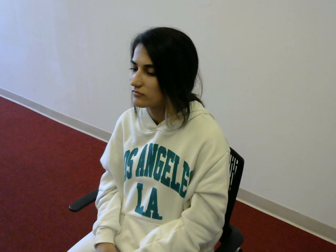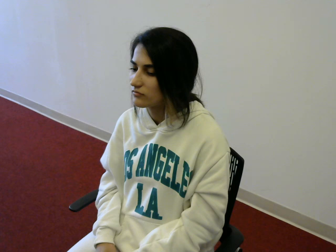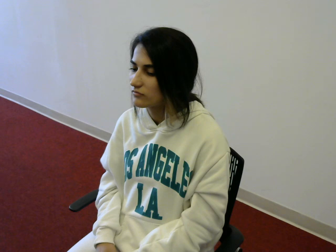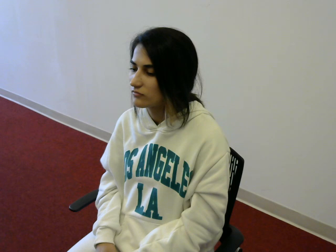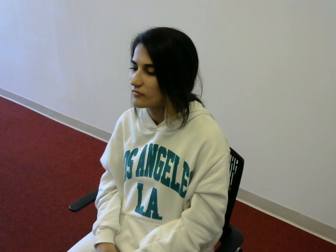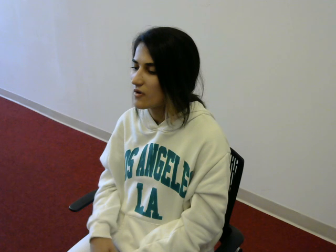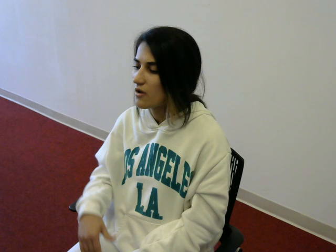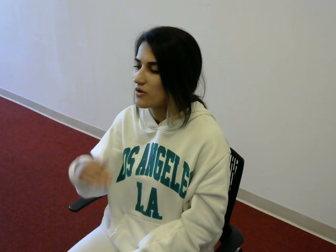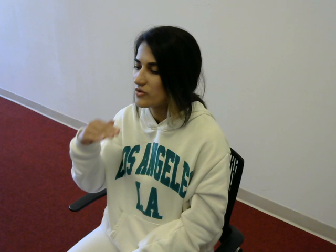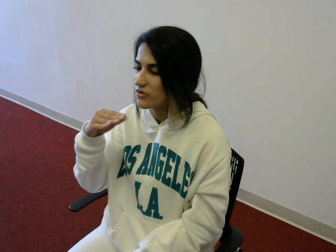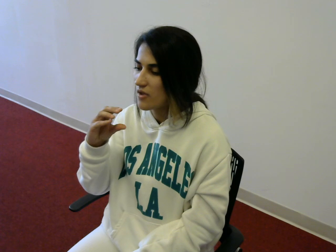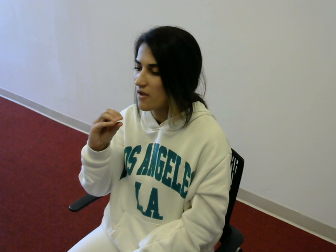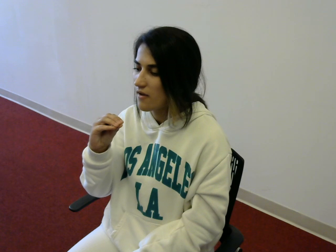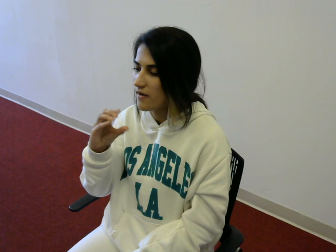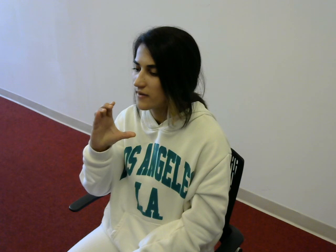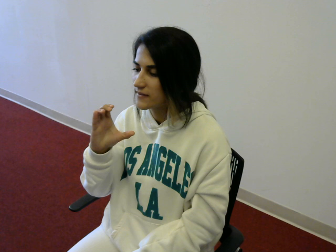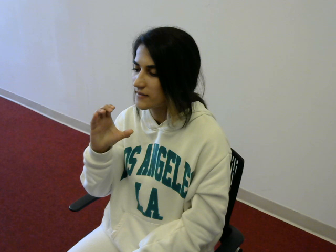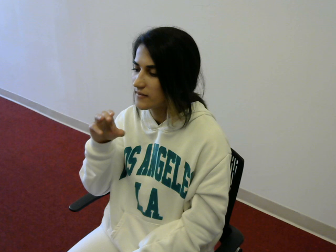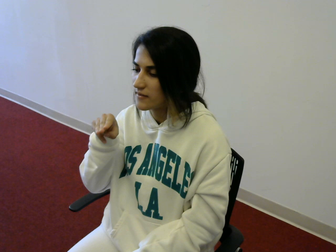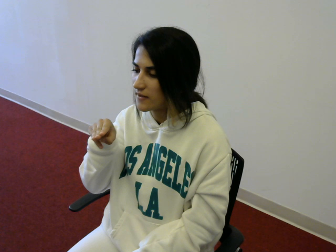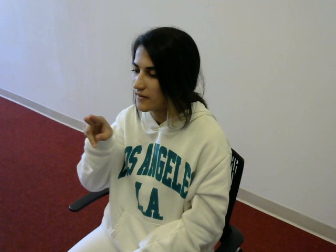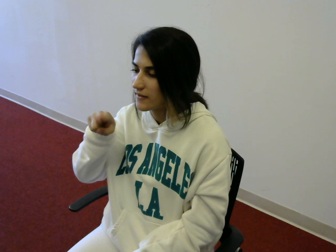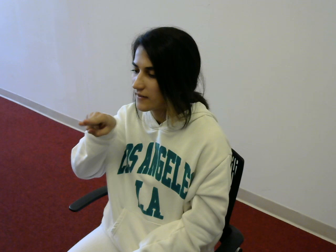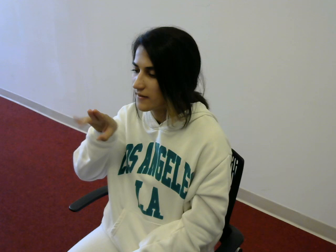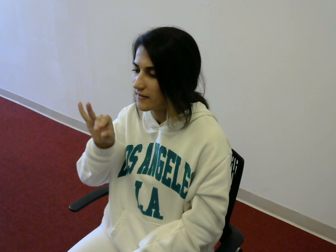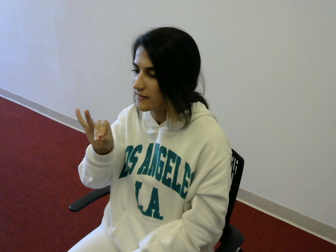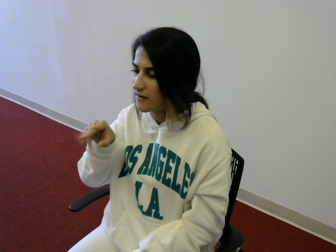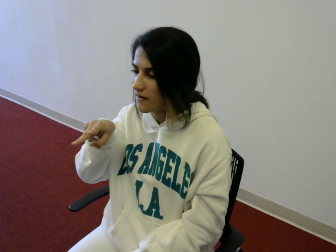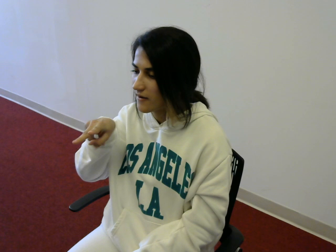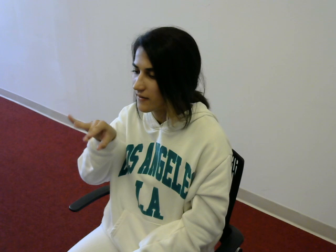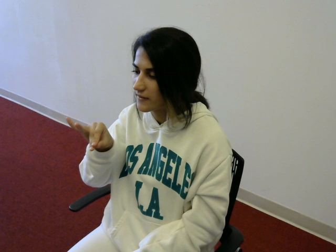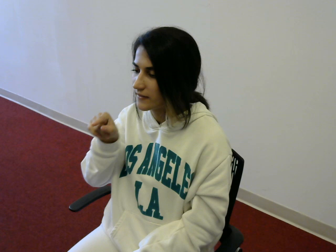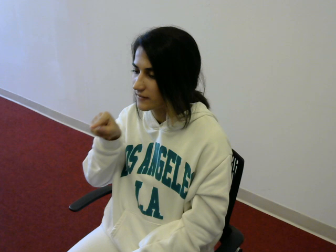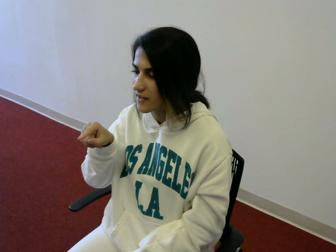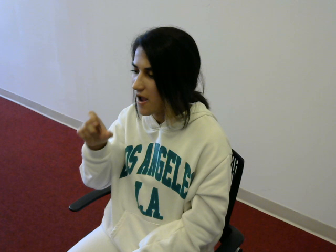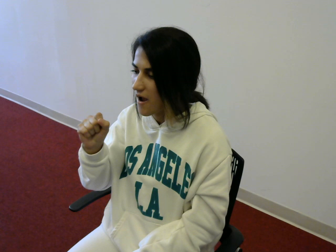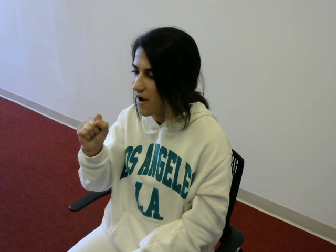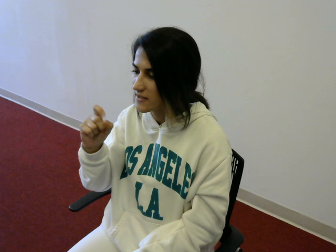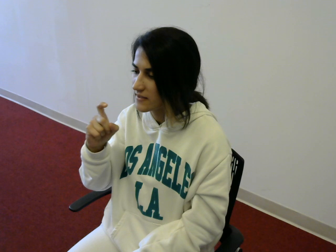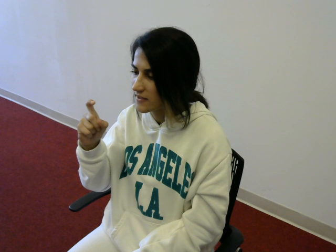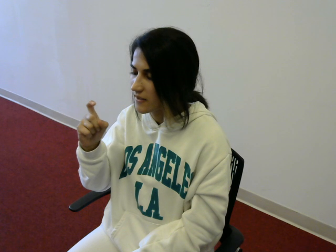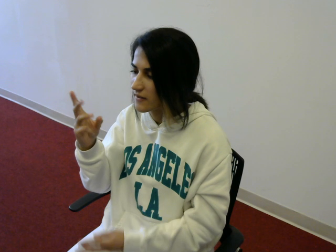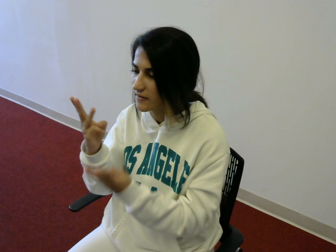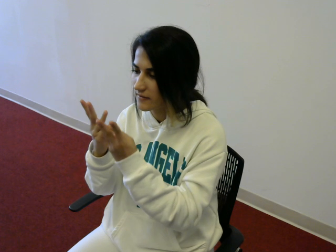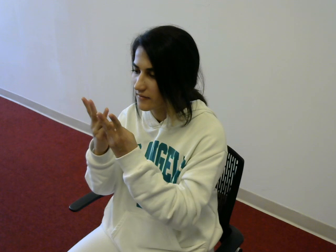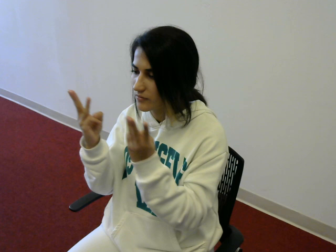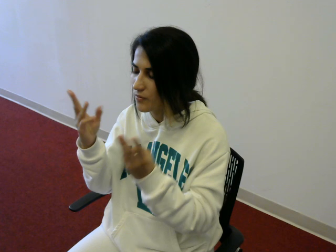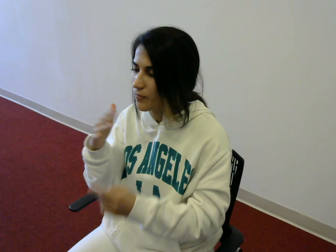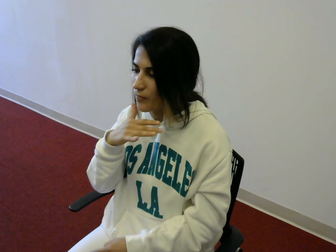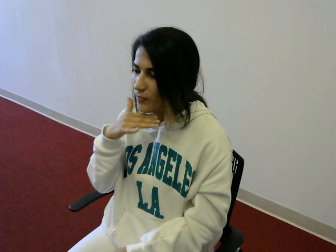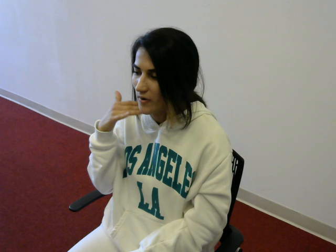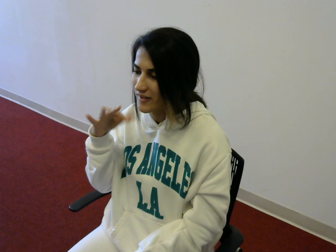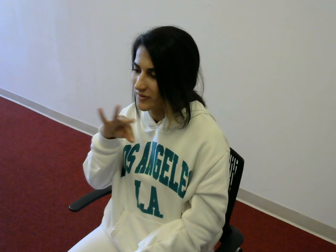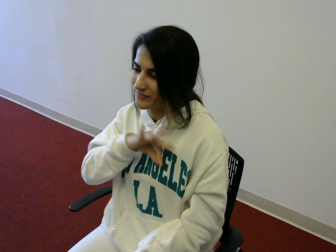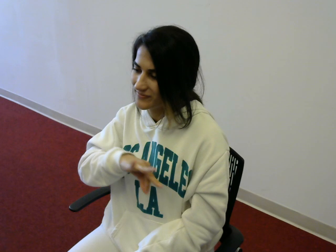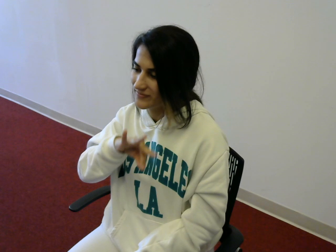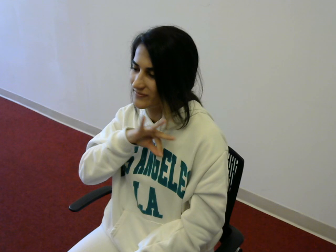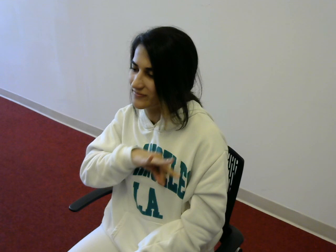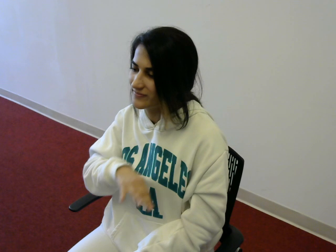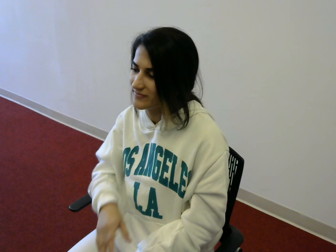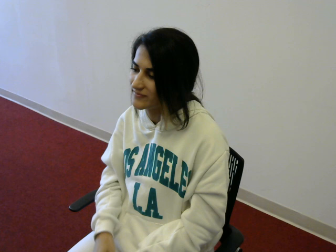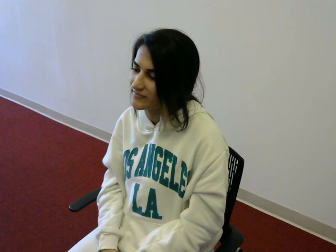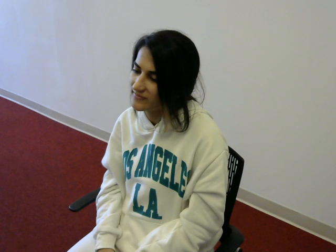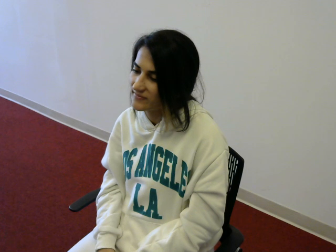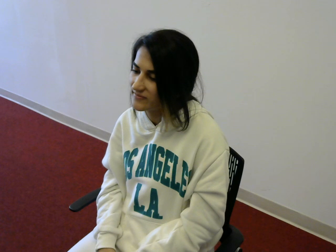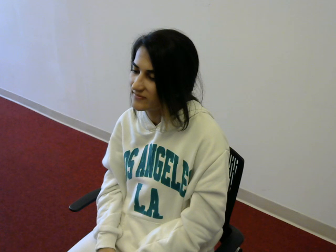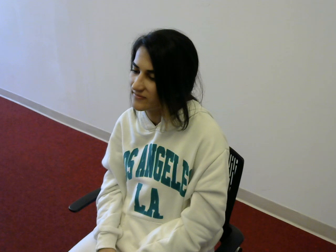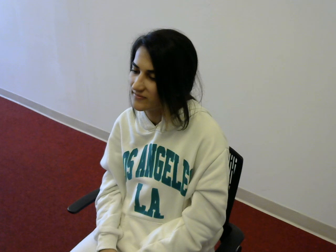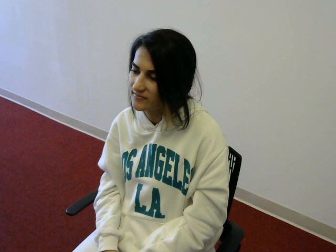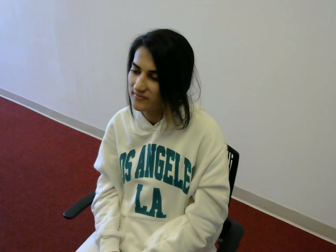Jestdili.az saytı çox faydalıdır